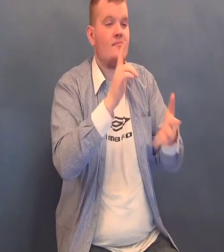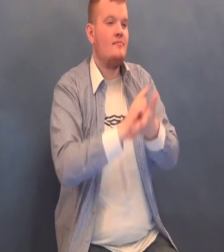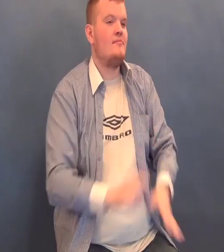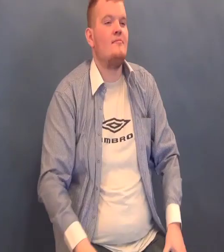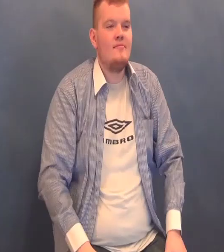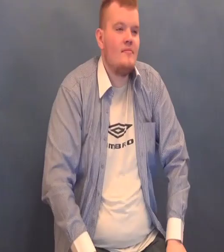Okej?